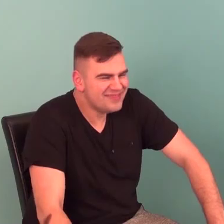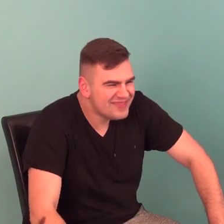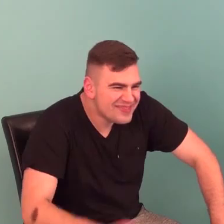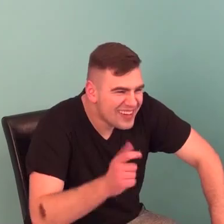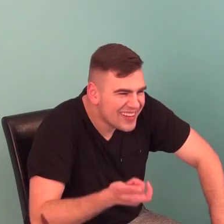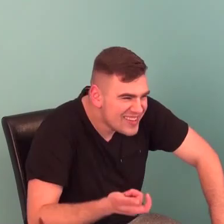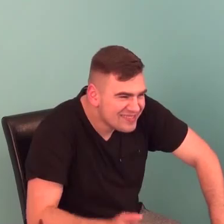Co?